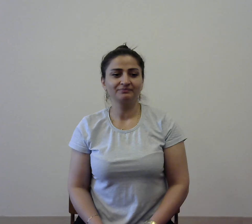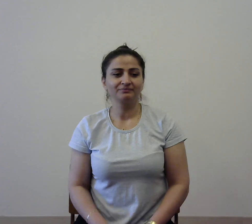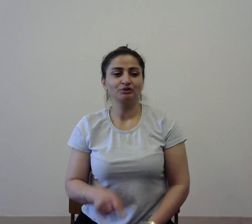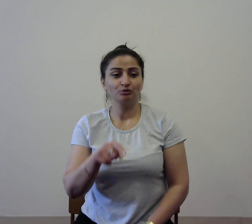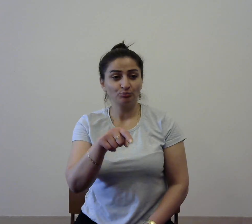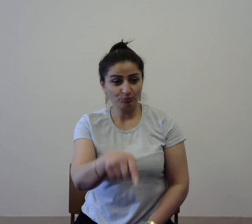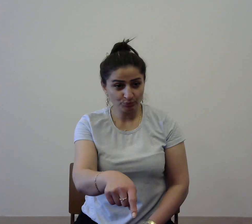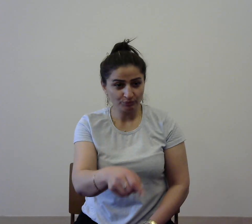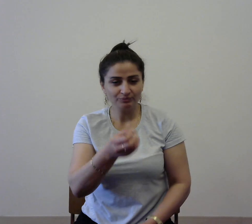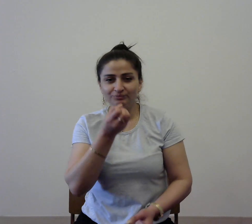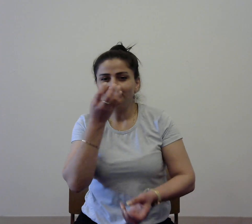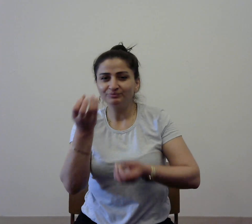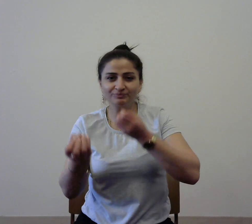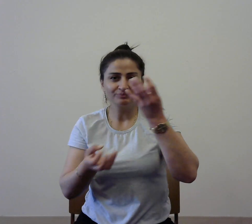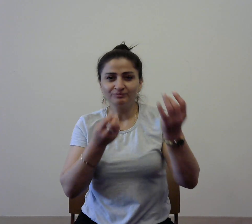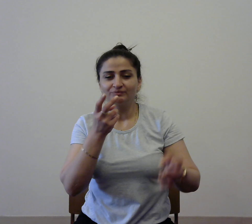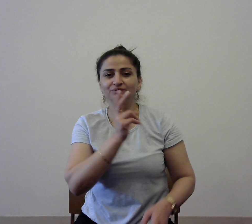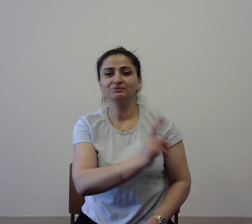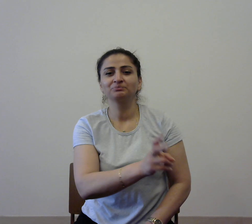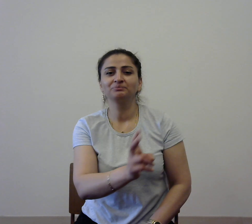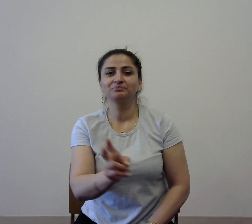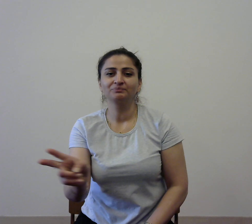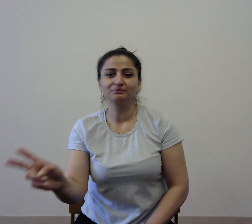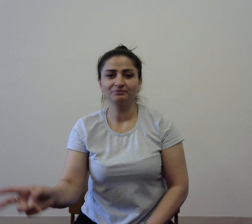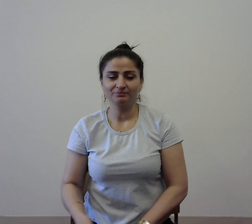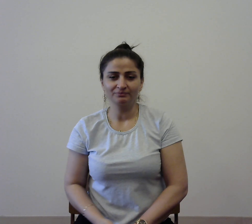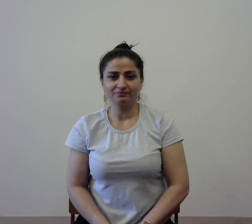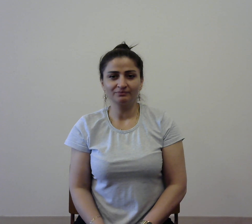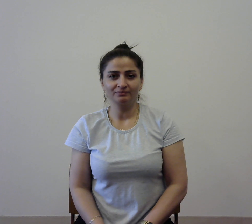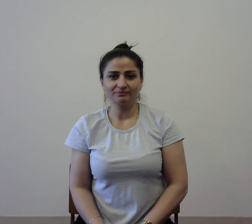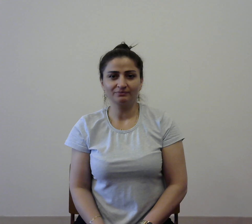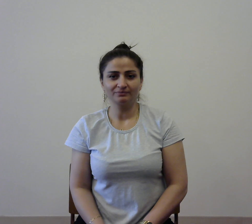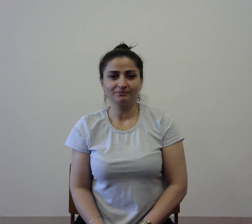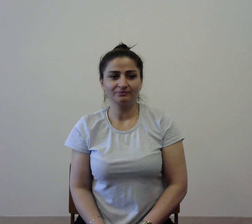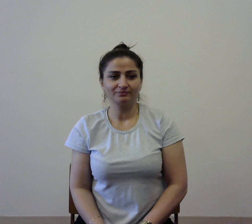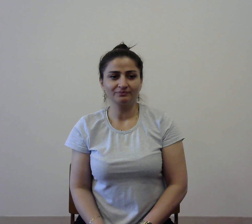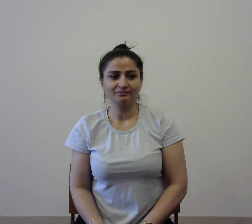Bu çiçəklər kimindir?